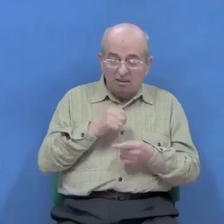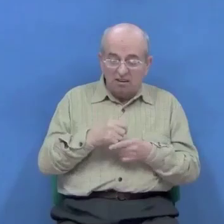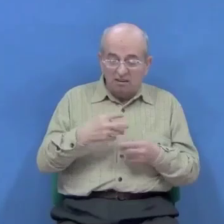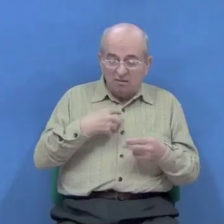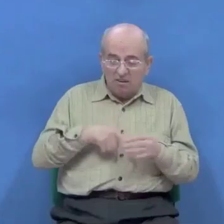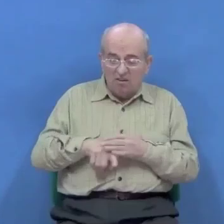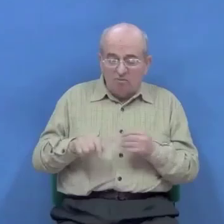Jest prąd.